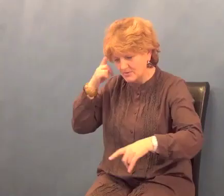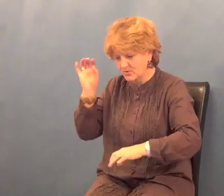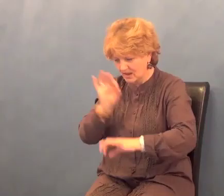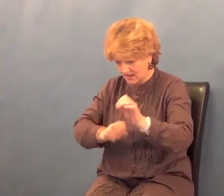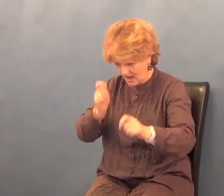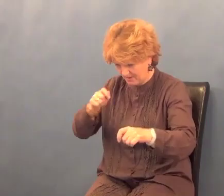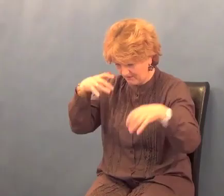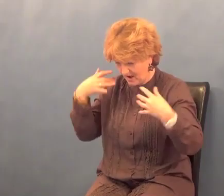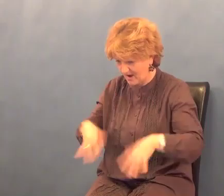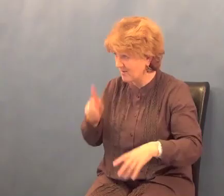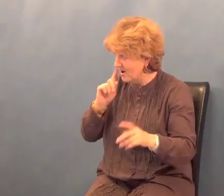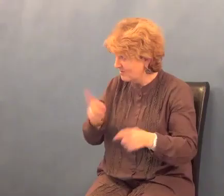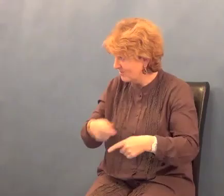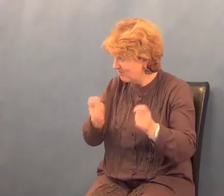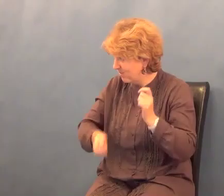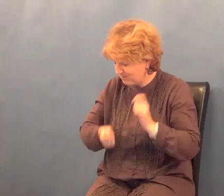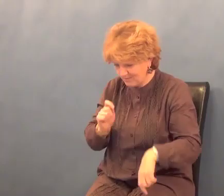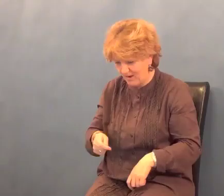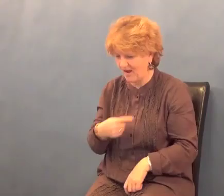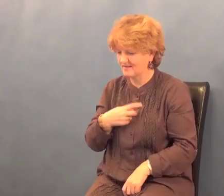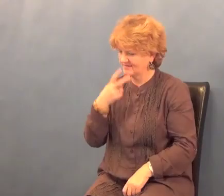Myślałam, że on naprawia, a okazuje się, że gra na nich jak na perkusji.